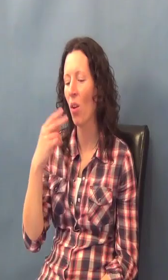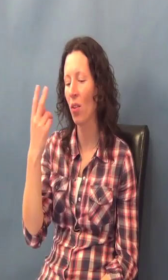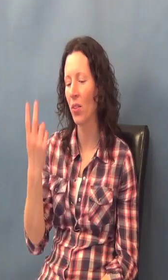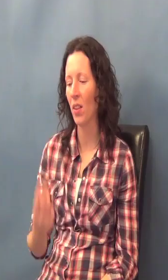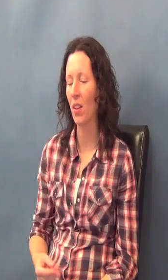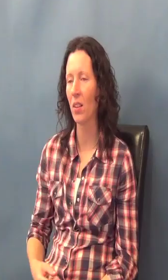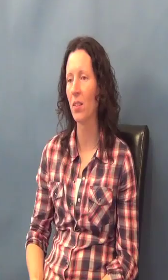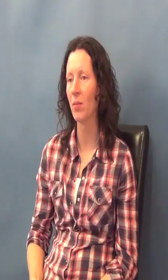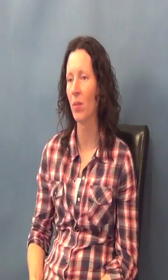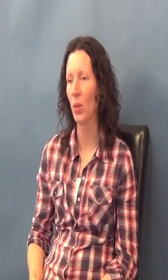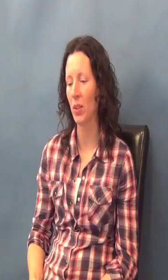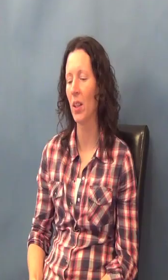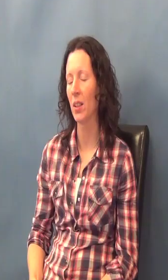Tonięcie.